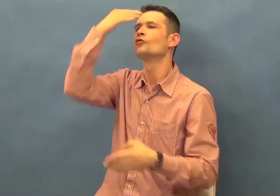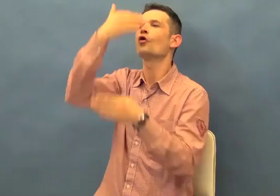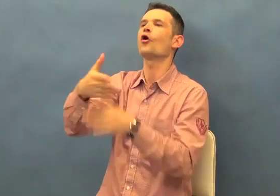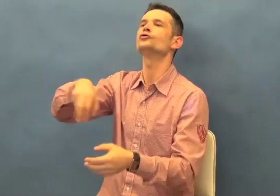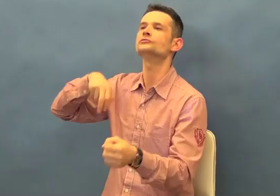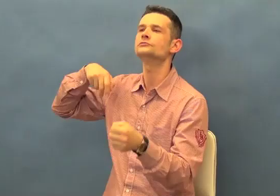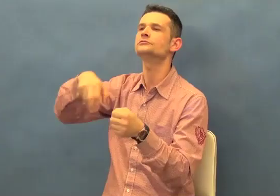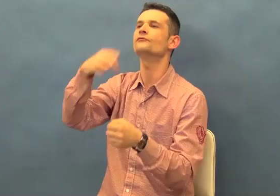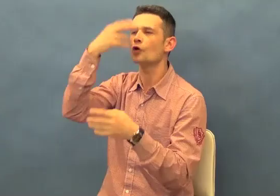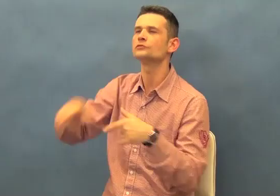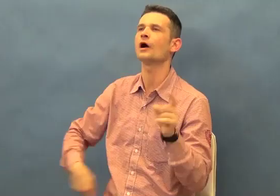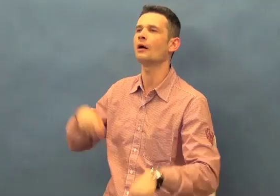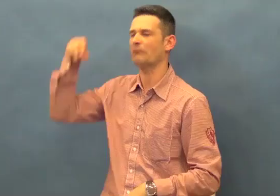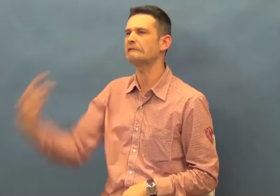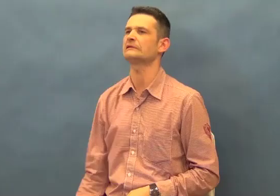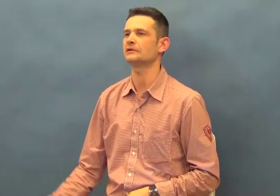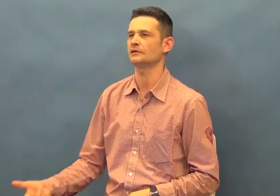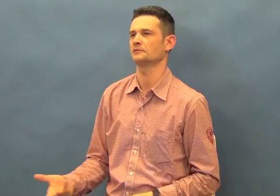A gdyby ktoś w nocy szedł i wpadł...